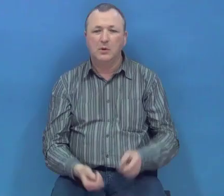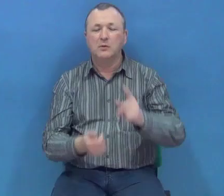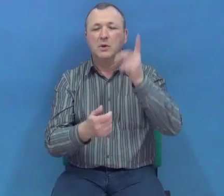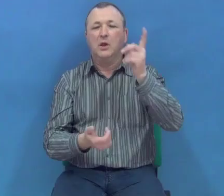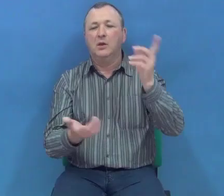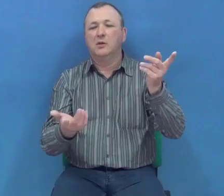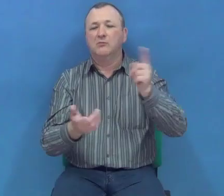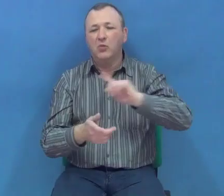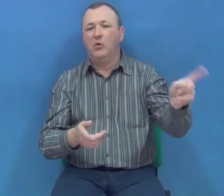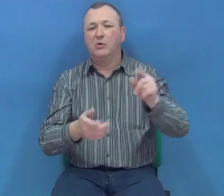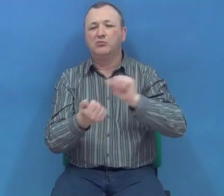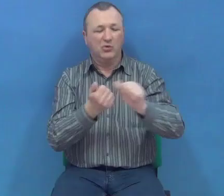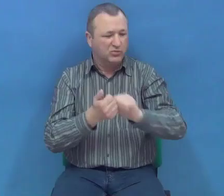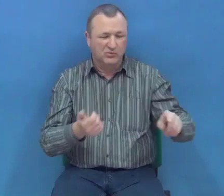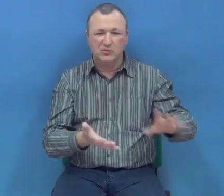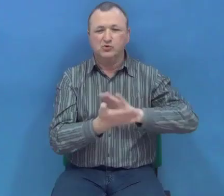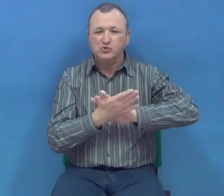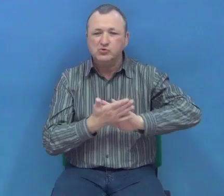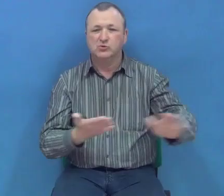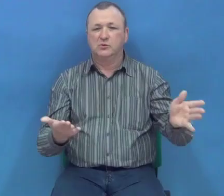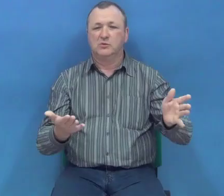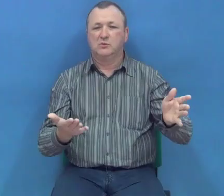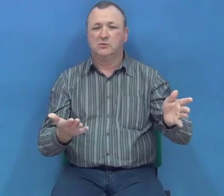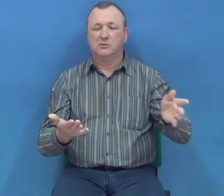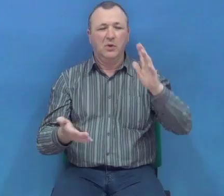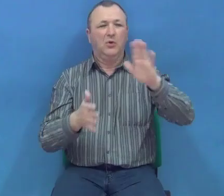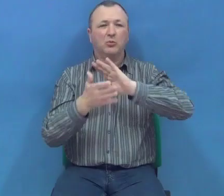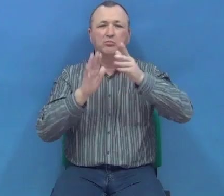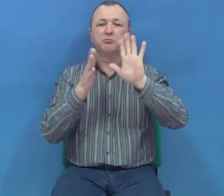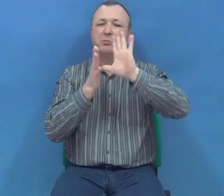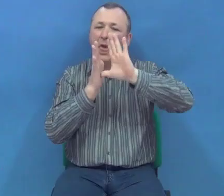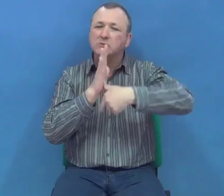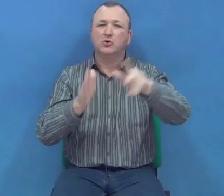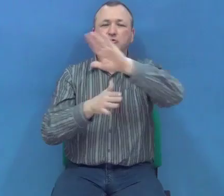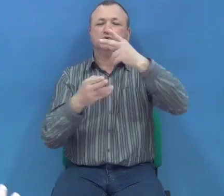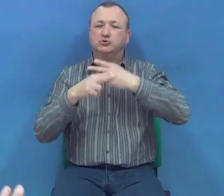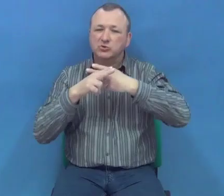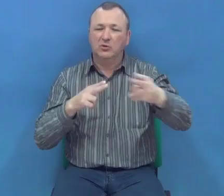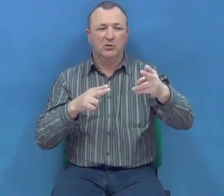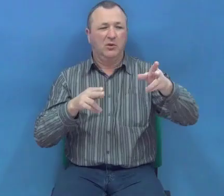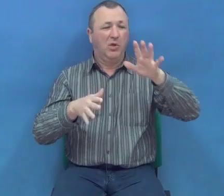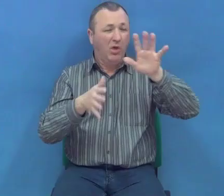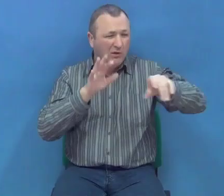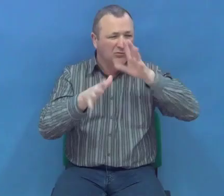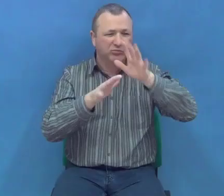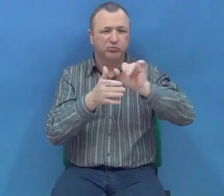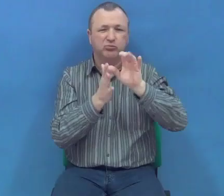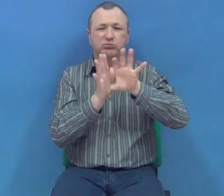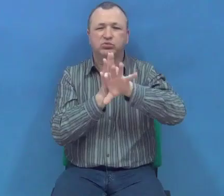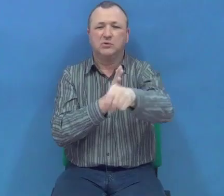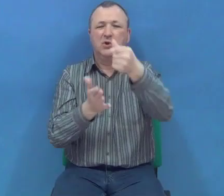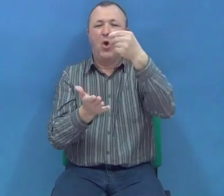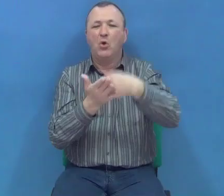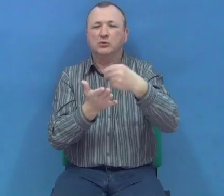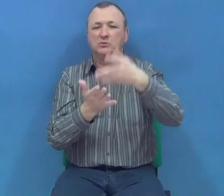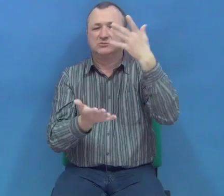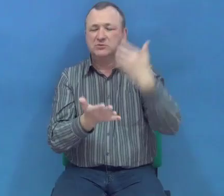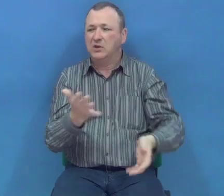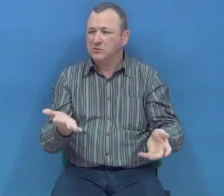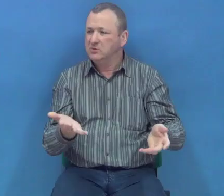Jest zakaz, nie wolno niszczyć, miasto musi być czyste, bo jak będzie brudne lub coś będzie zniszczone, to to jest marnowanie pieniędzy.